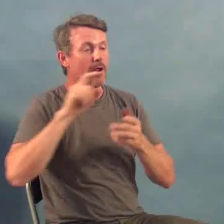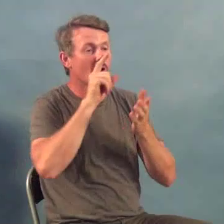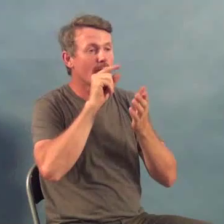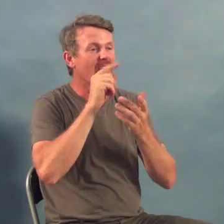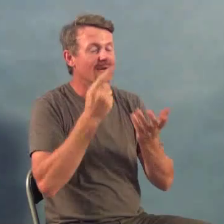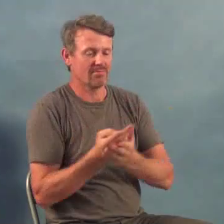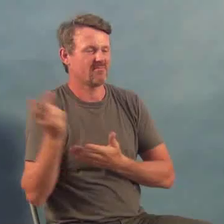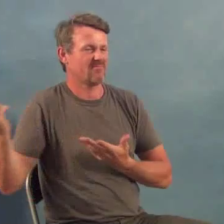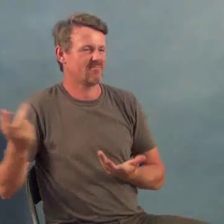To kot został wyrzucony.